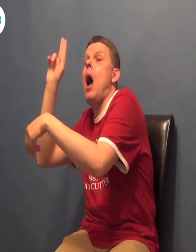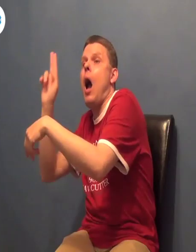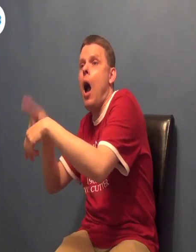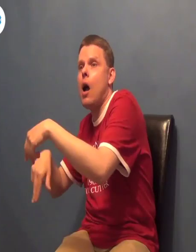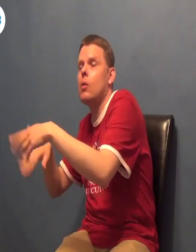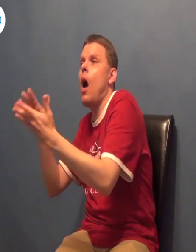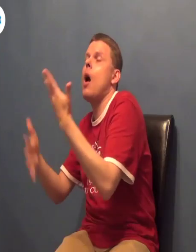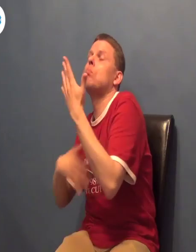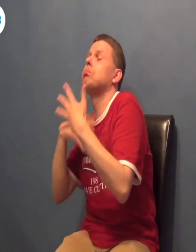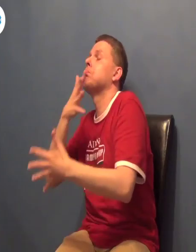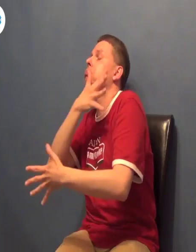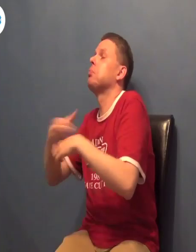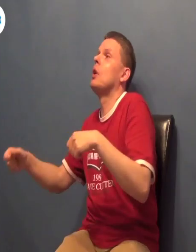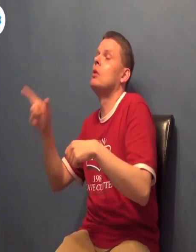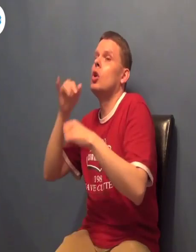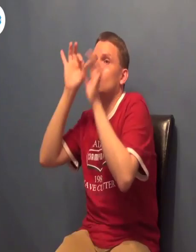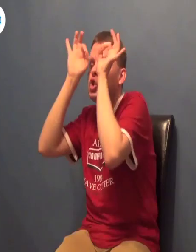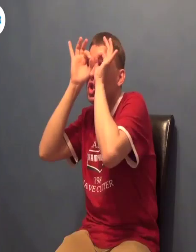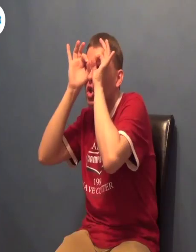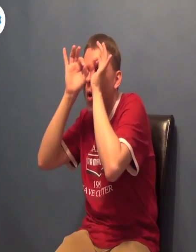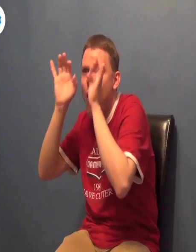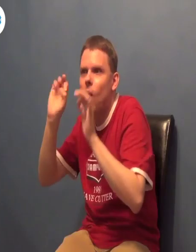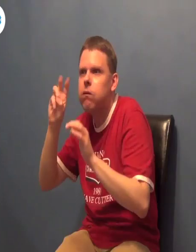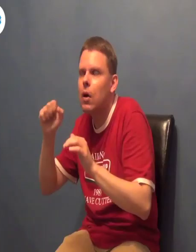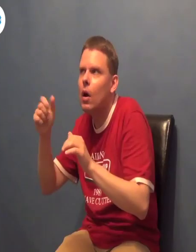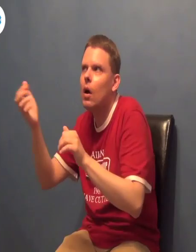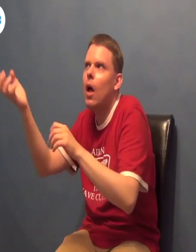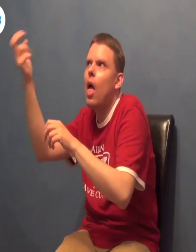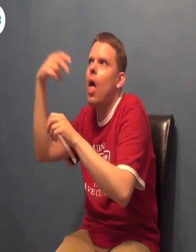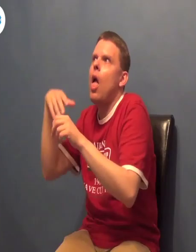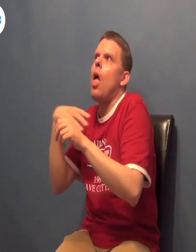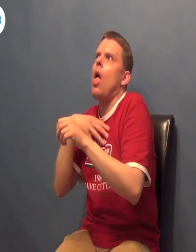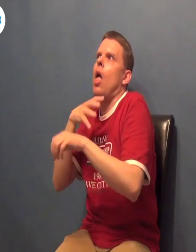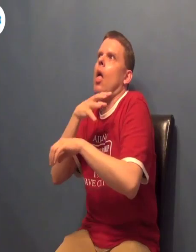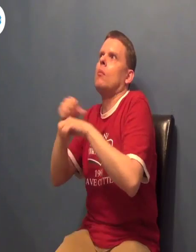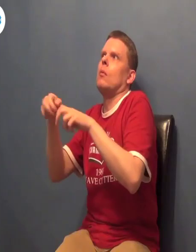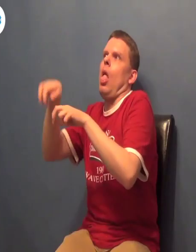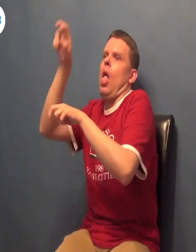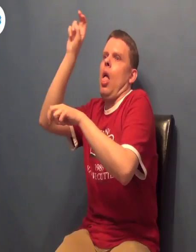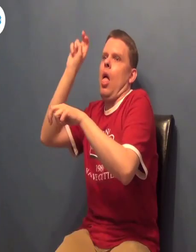Okazuje się, że przestraszył się sowy, która wyszła z dziupli, dlatego się przewrócił.